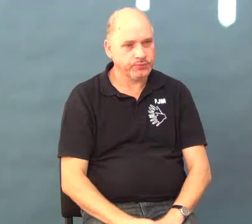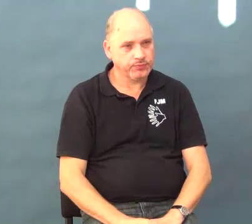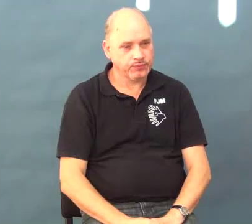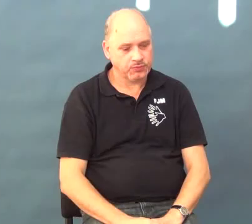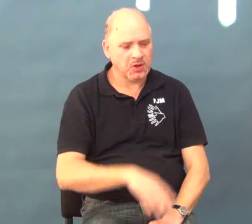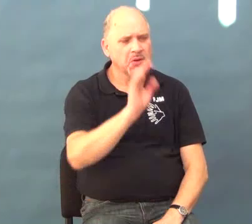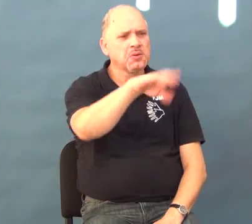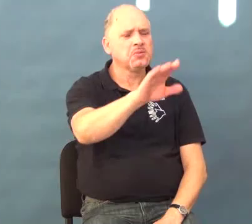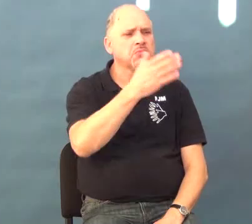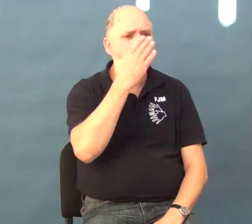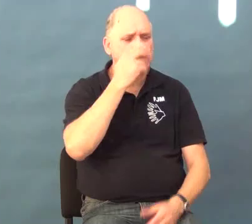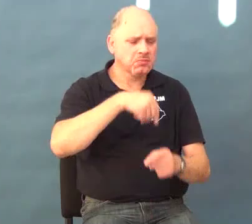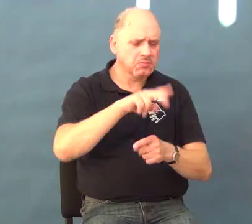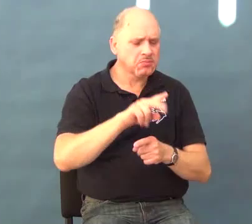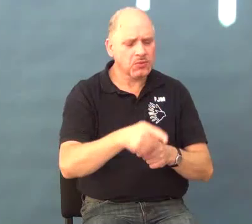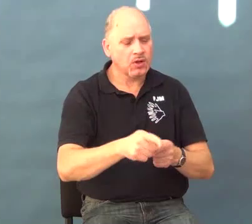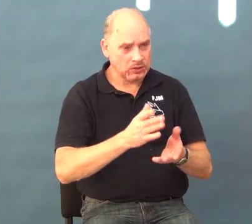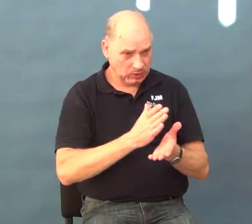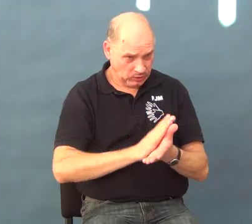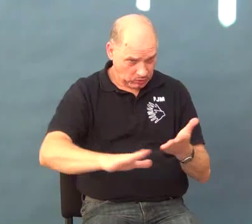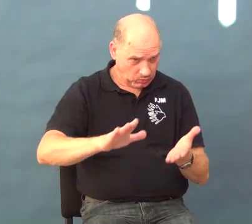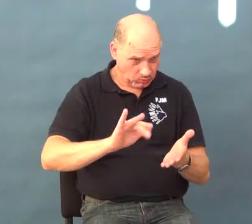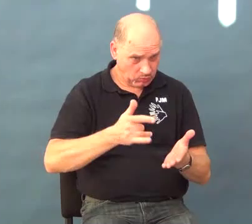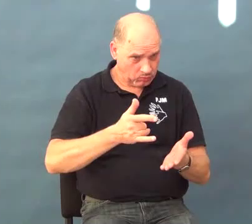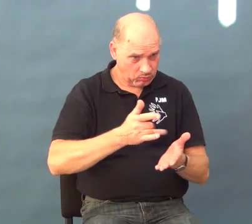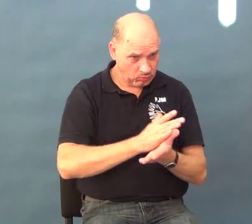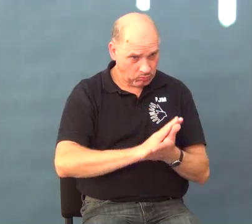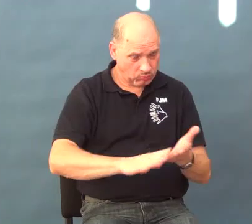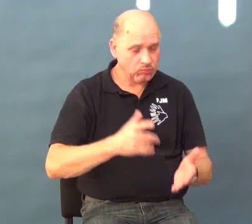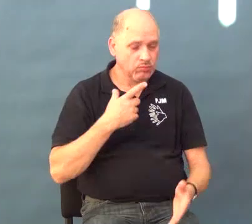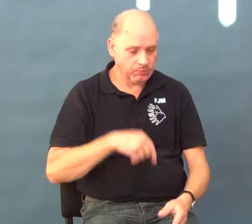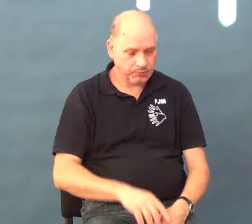O co chodzi tutaj? Że jest ślisko? Aha.